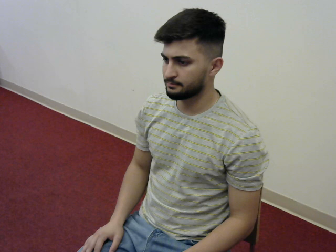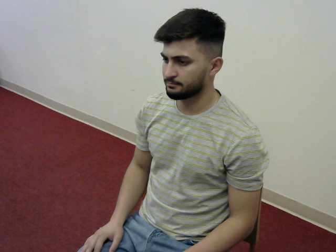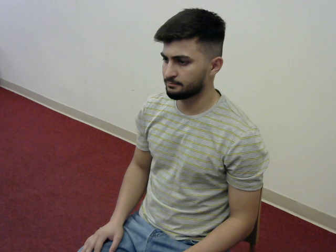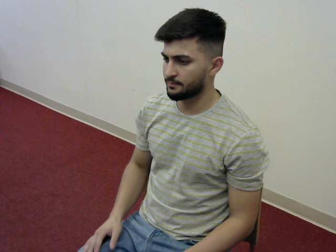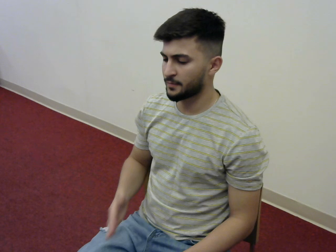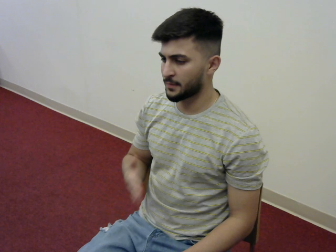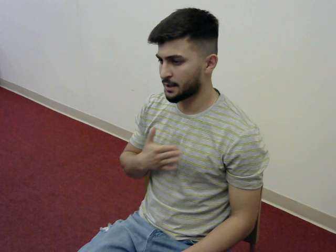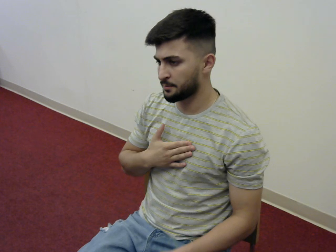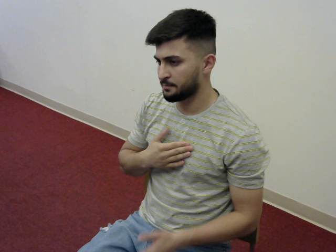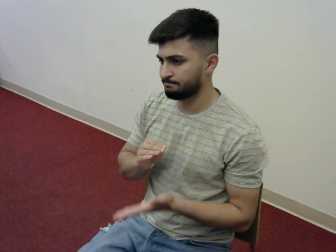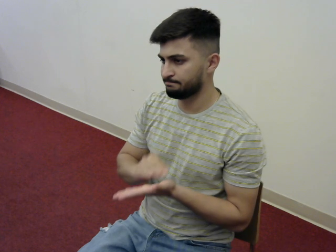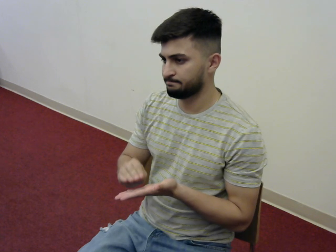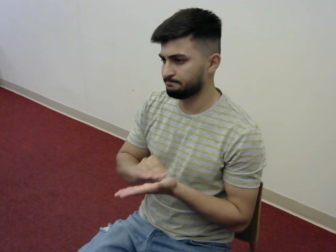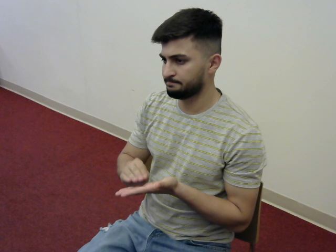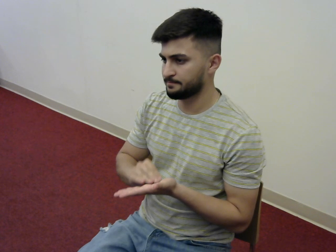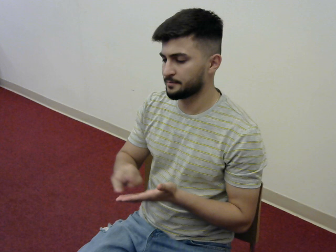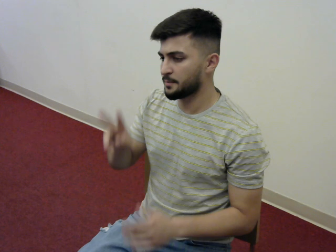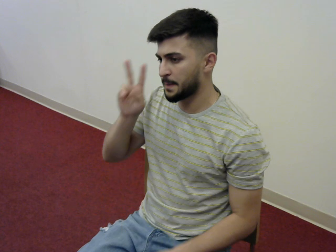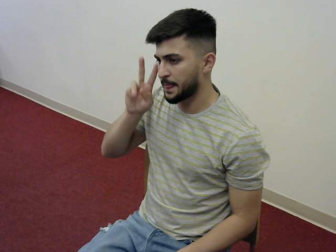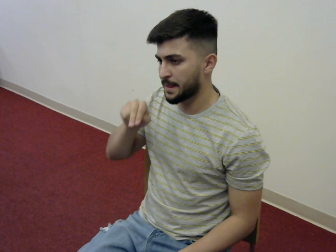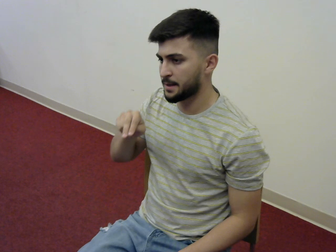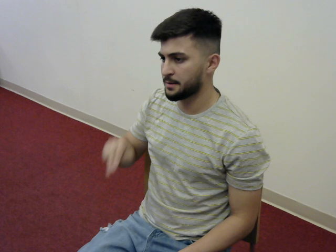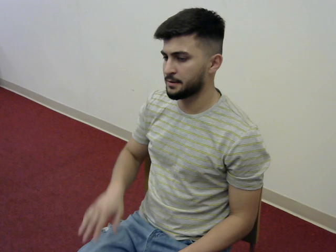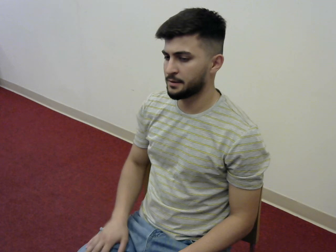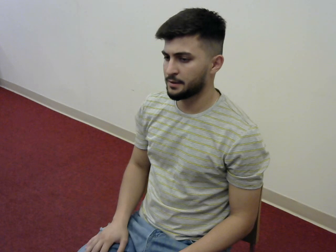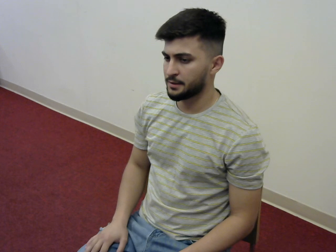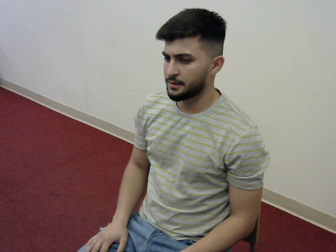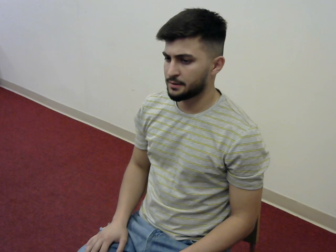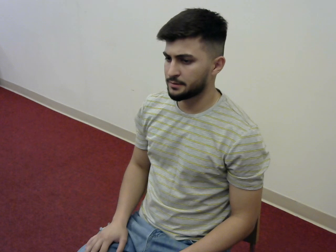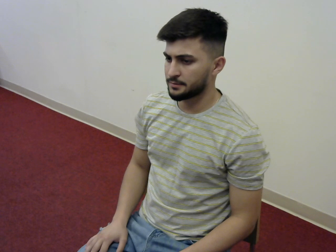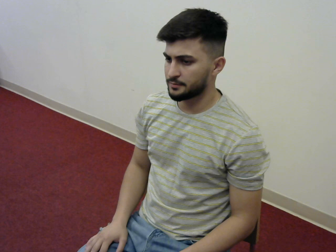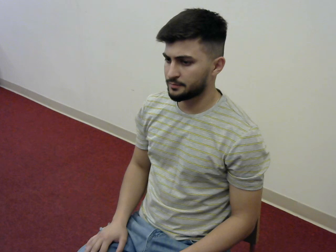Mən yaza bilmirəm